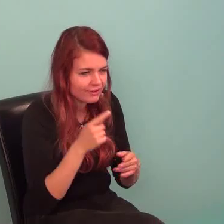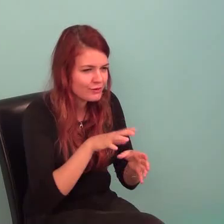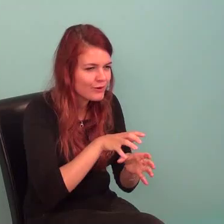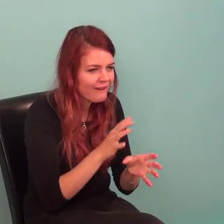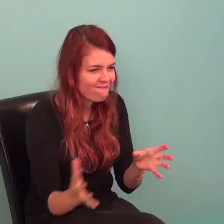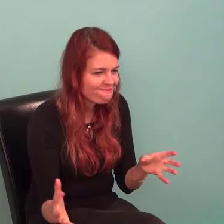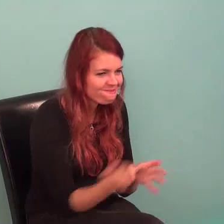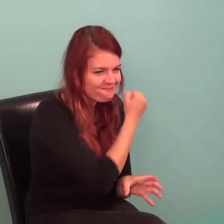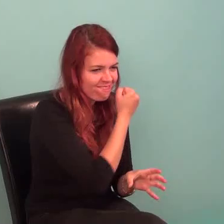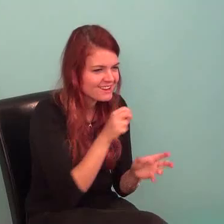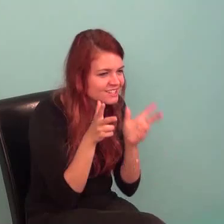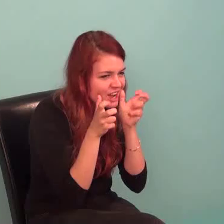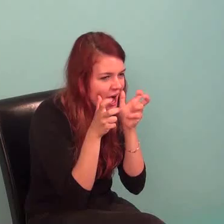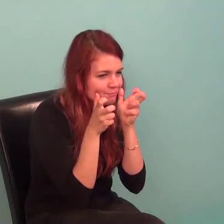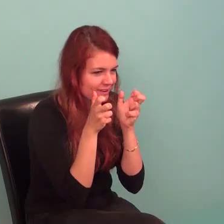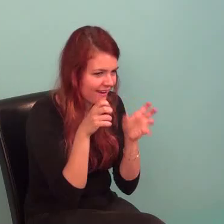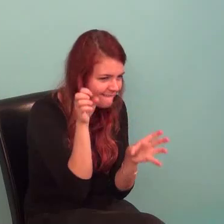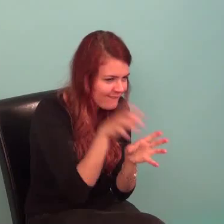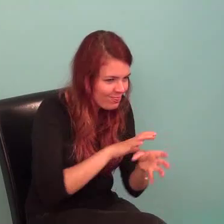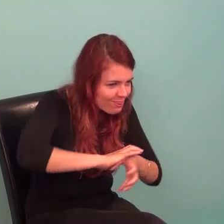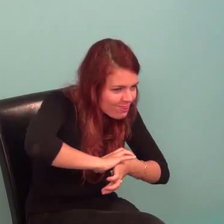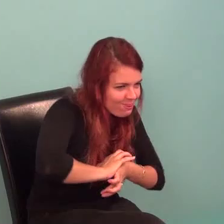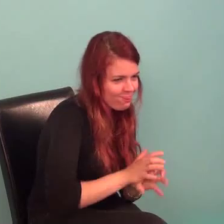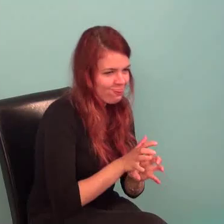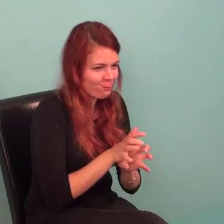Bierze żabę, wsadza ją do słoika i zakręca zakrętkę.